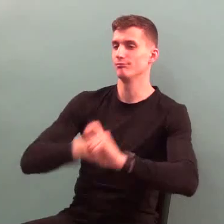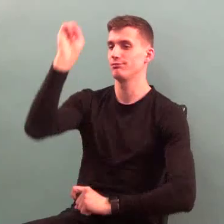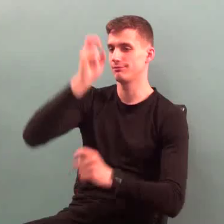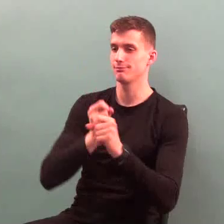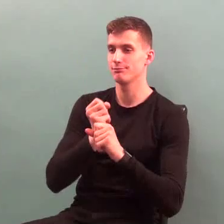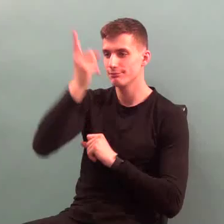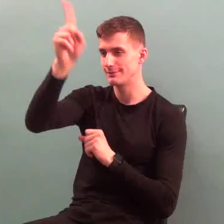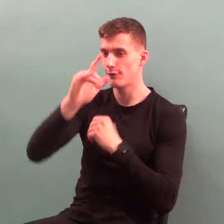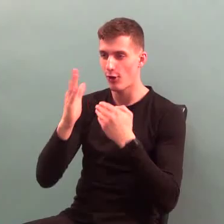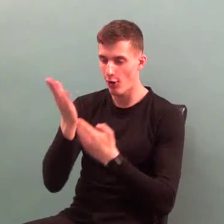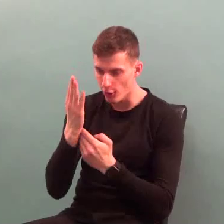Kot wypada przez okno.